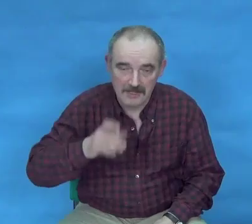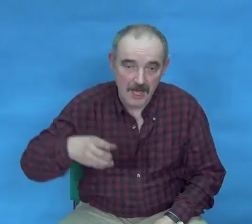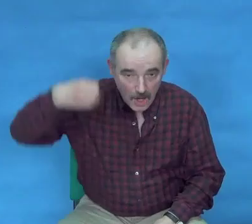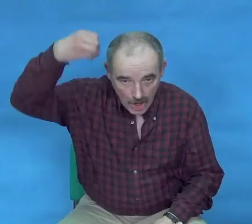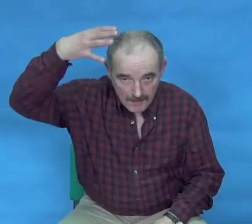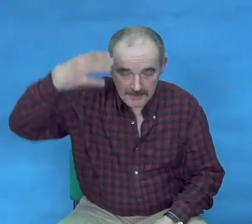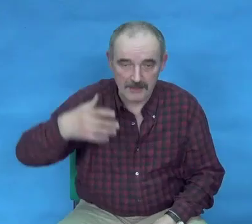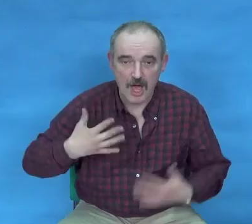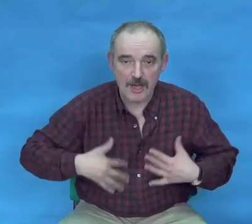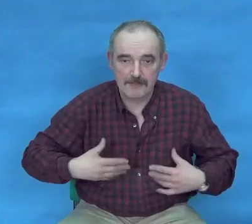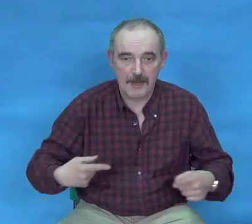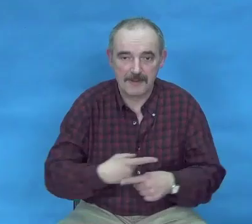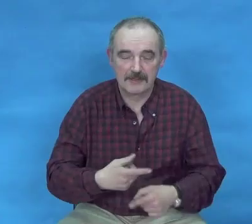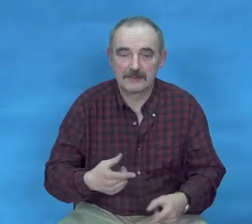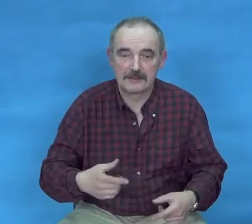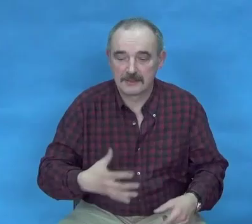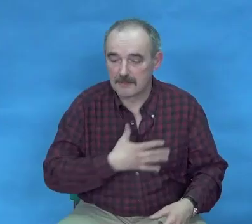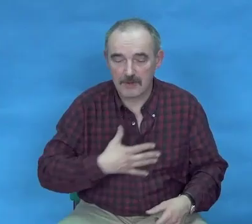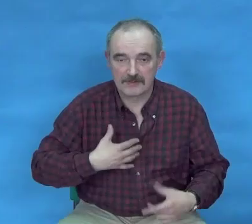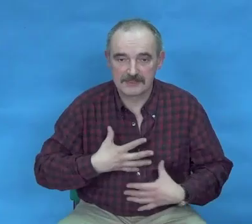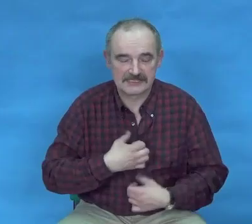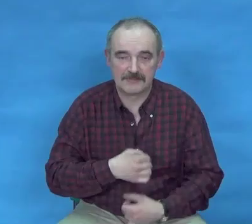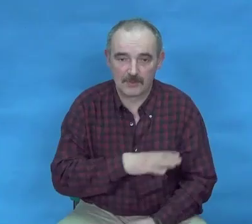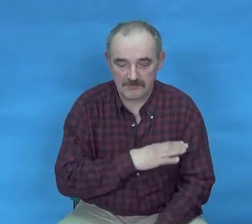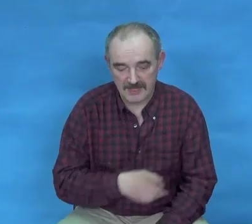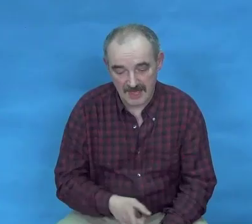Nie powinien być kąpany pod prysznicem, bo mógłby dostać zapalenia płuc i umrzeć.